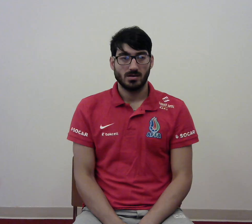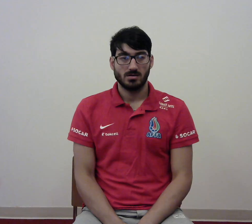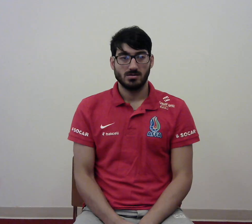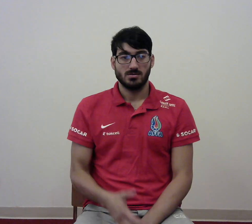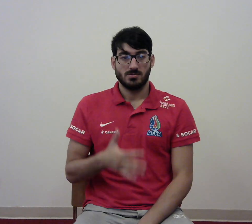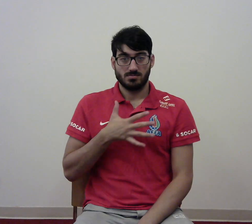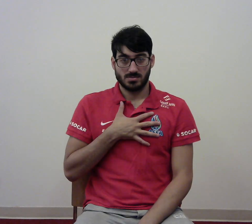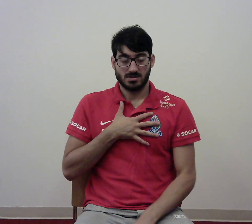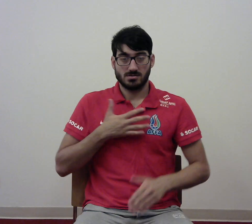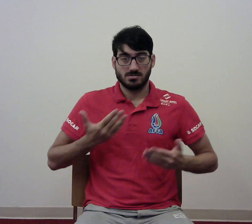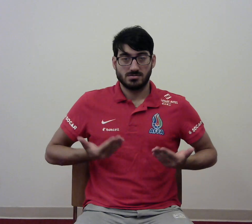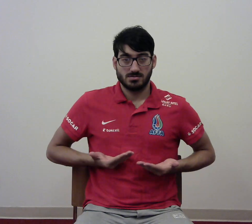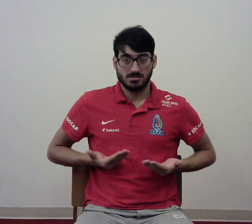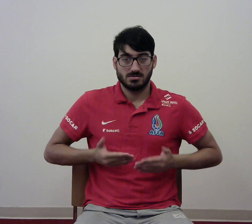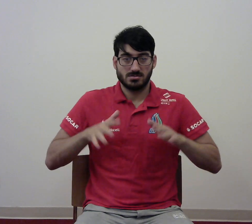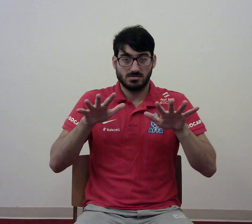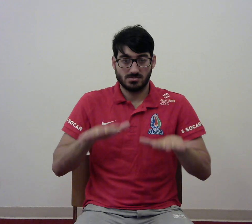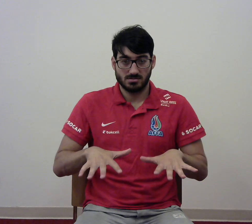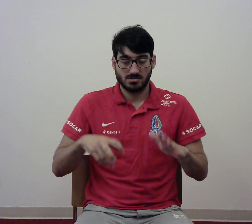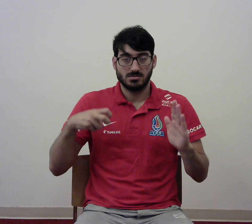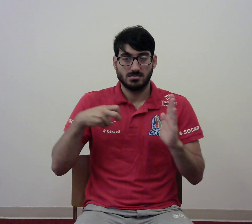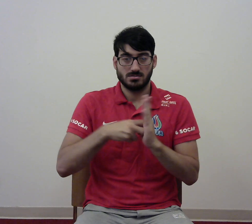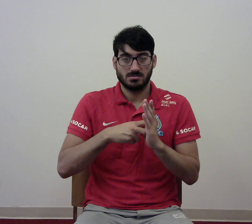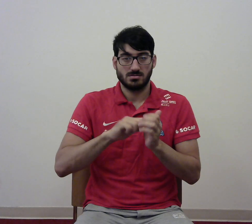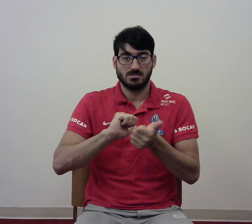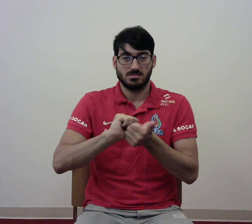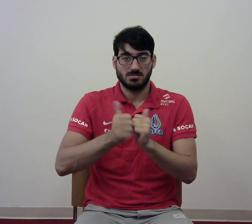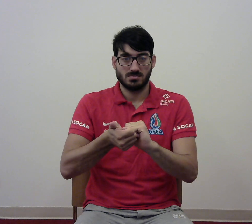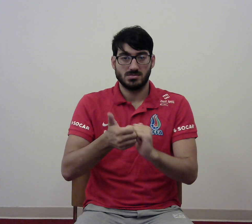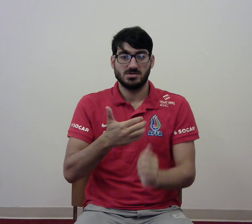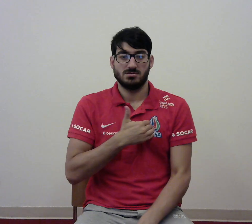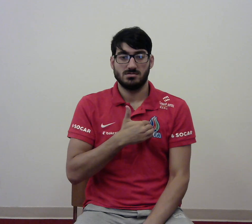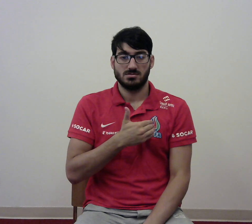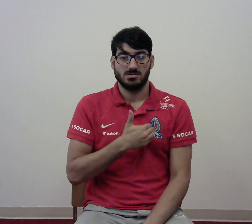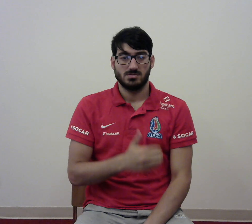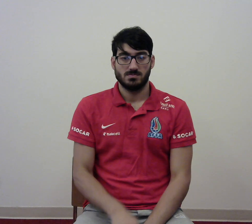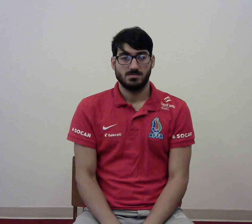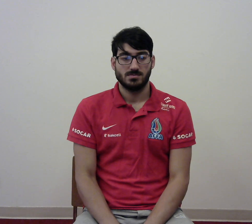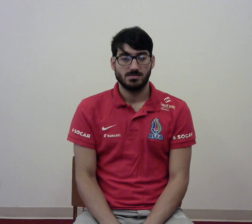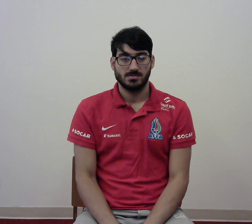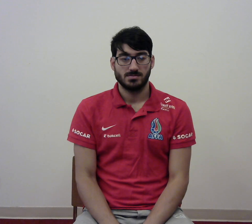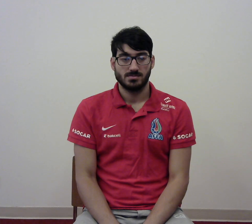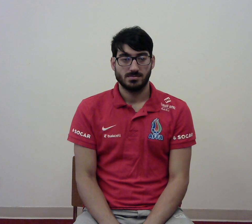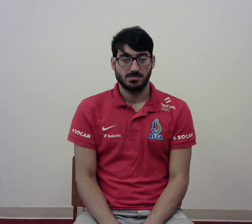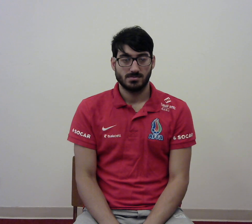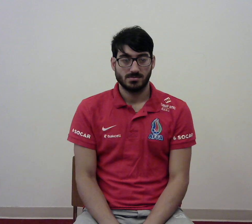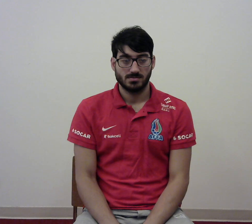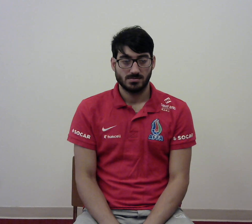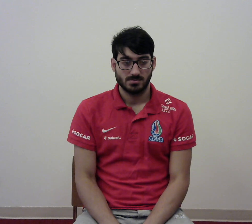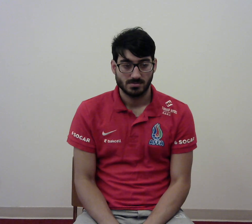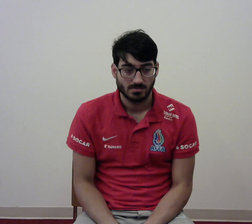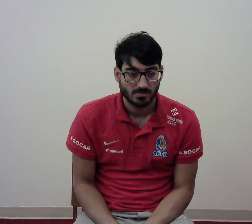Mən yaşayış yeri qeydiyyatımı dəyişmək istəyirəm